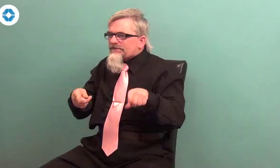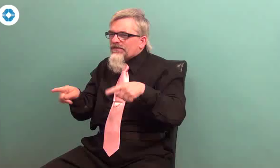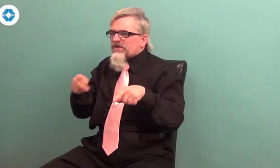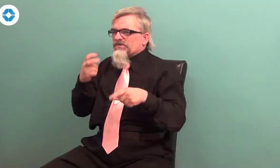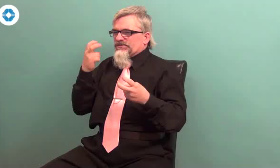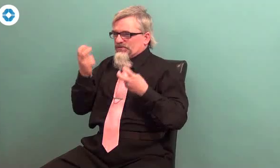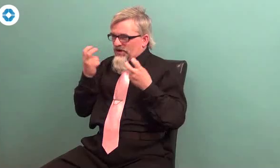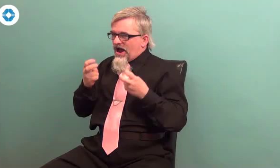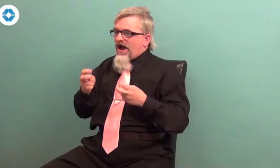Szukają.